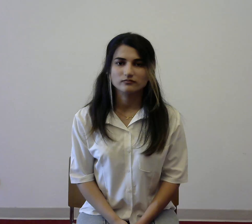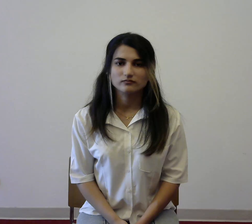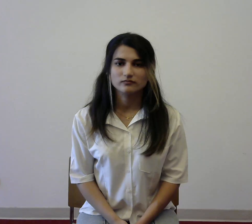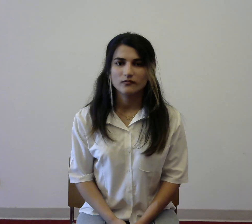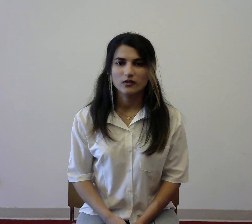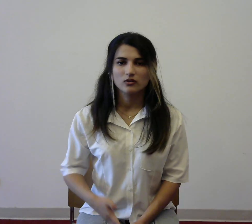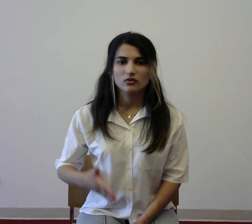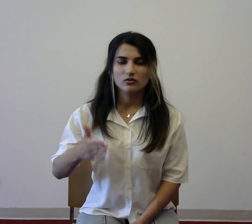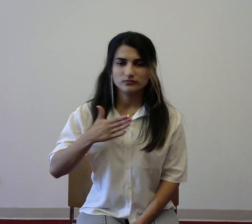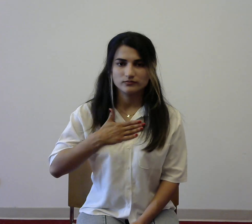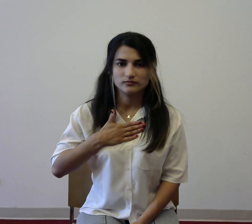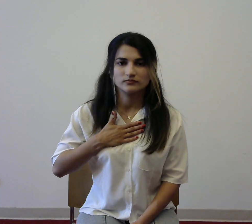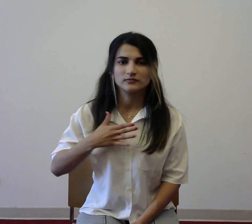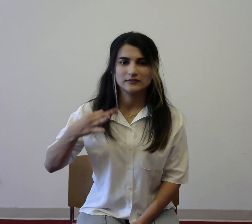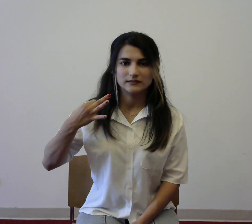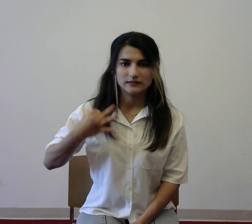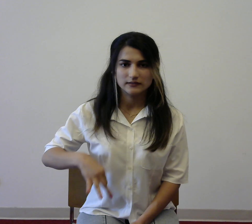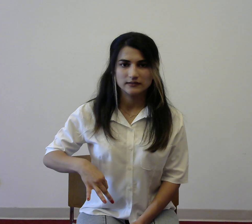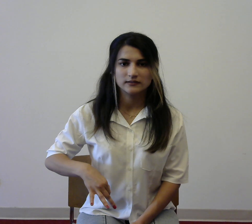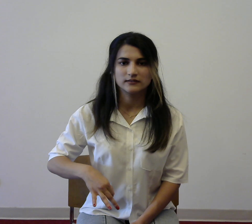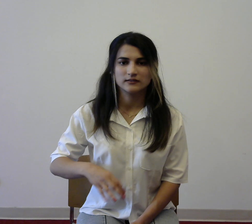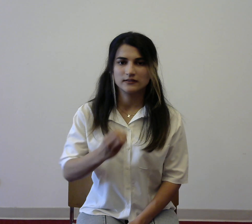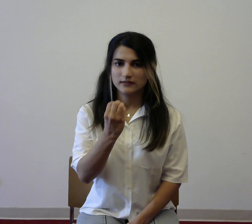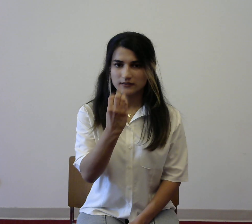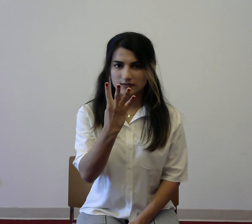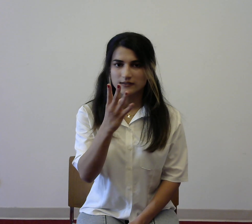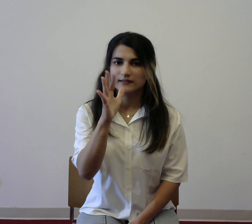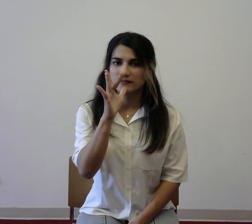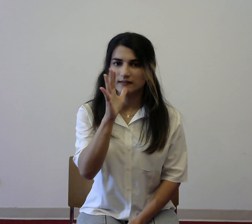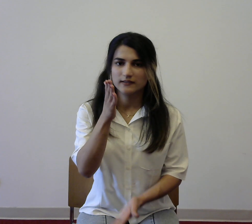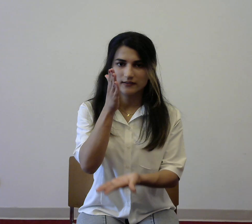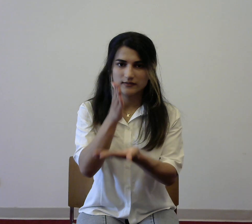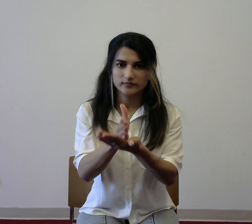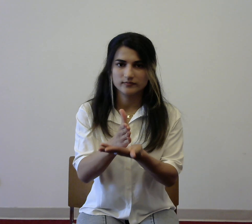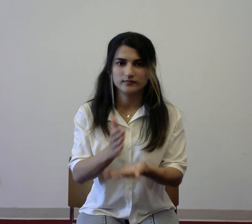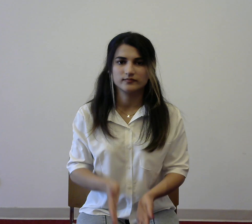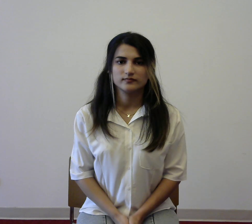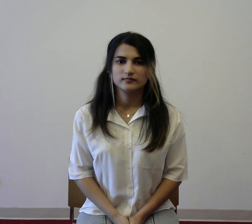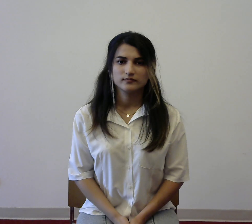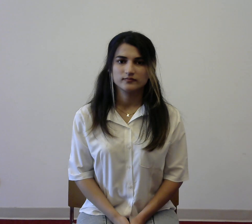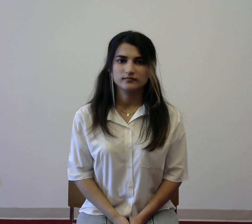Mənim oğlumun 14 yaşı var